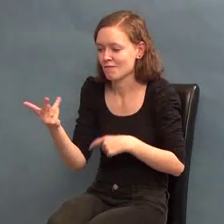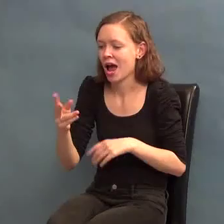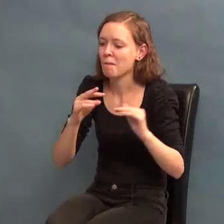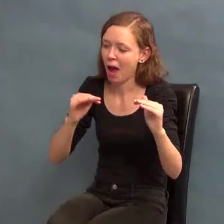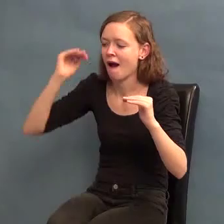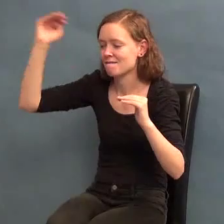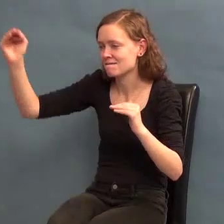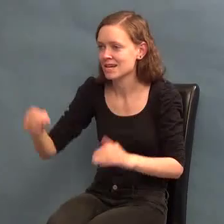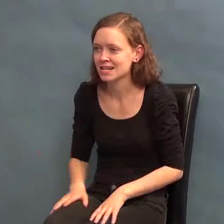Dwie myszki, mała i duża.